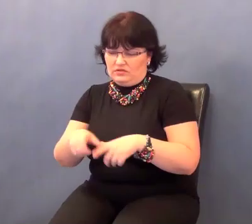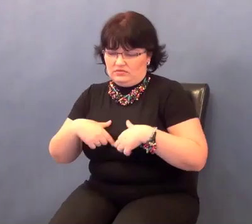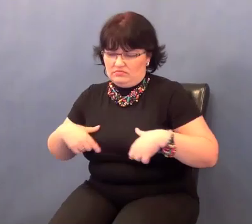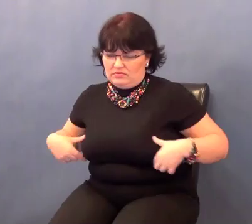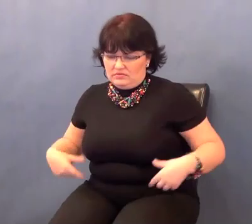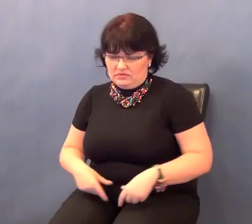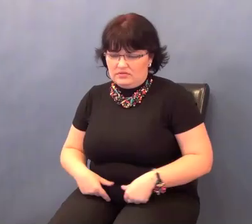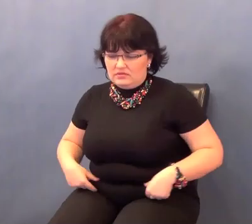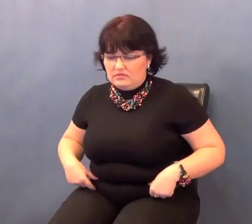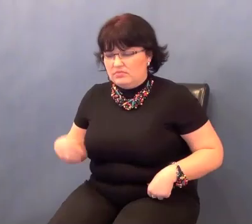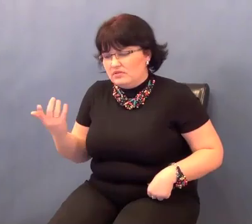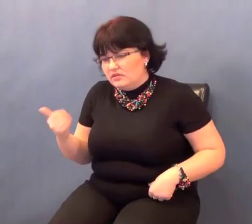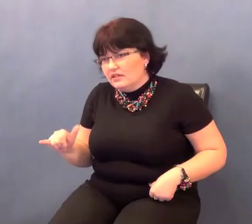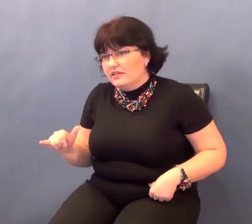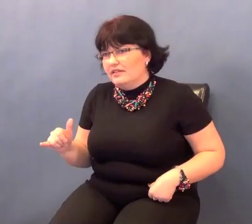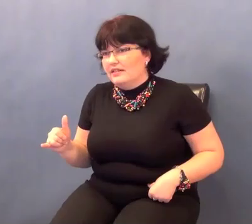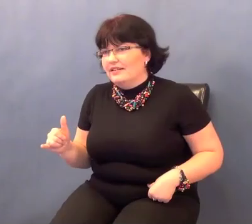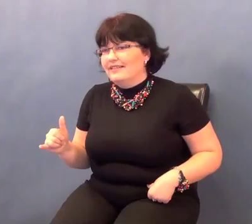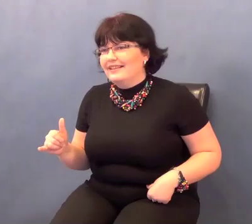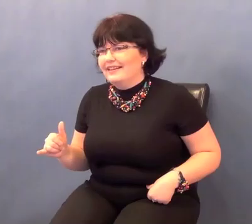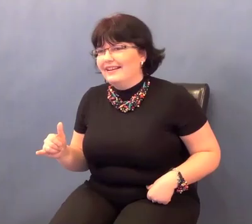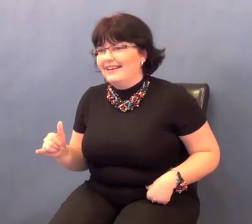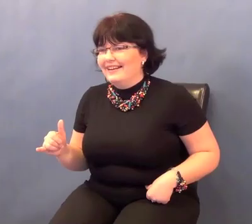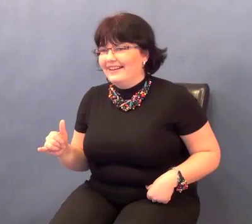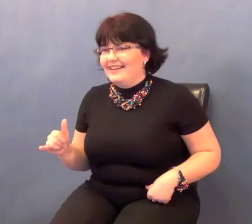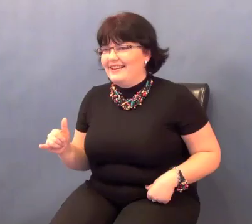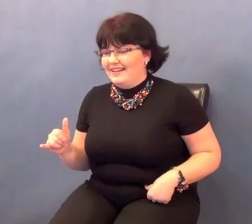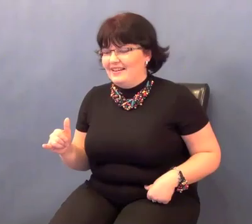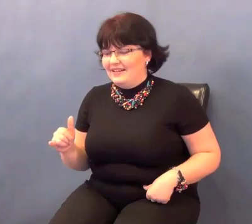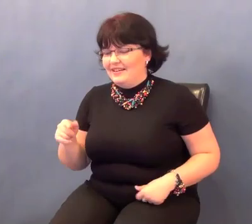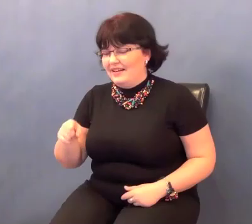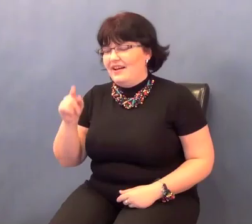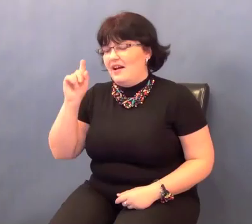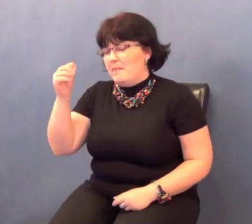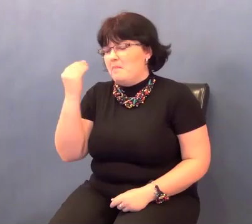Jest zakaz wchodzenia w stroju kąpielowym, może o coś innego chodzi.